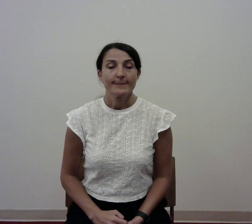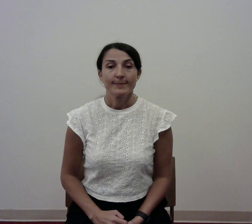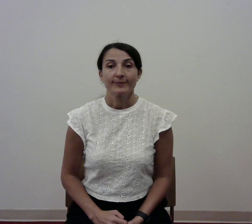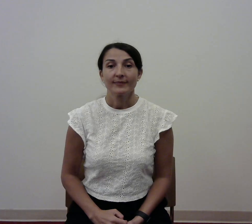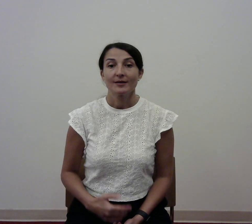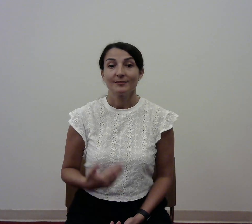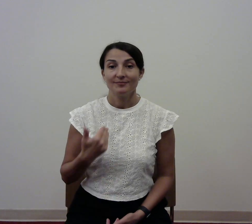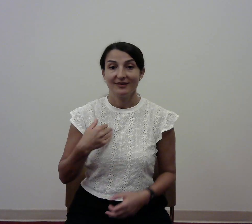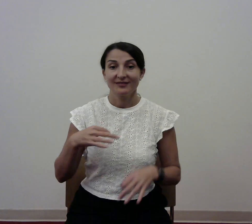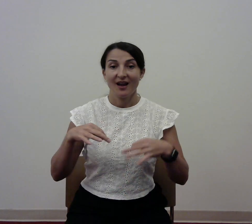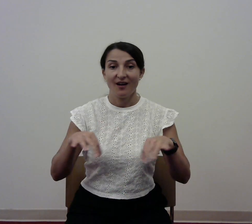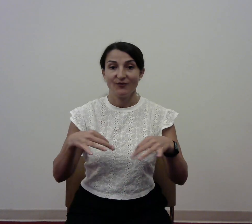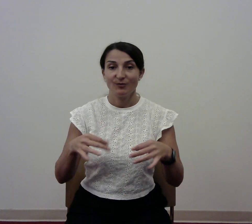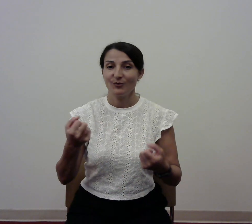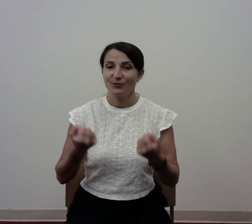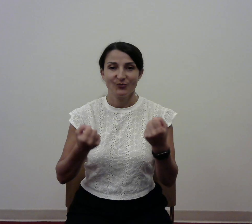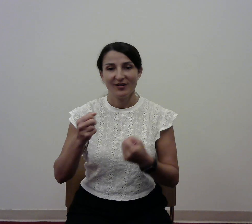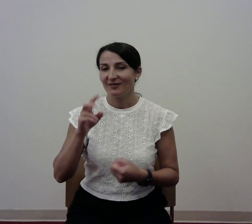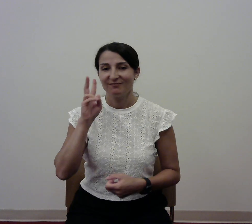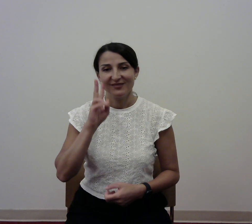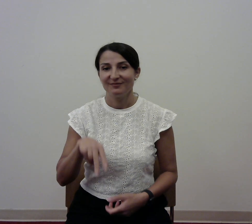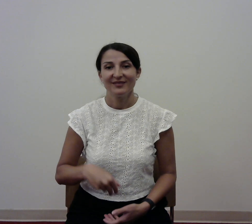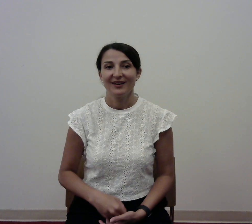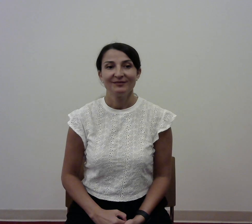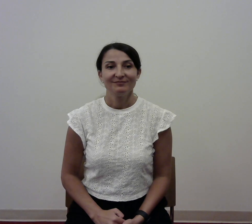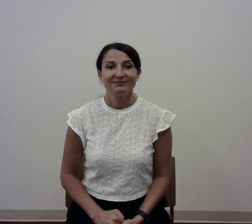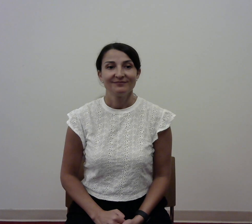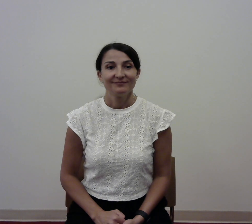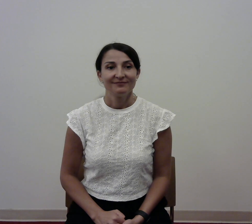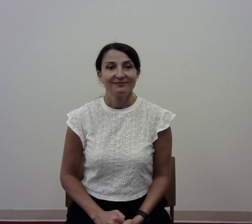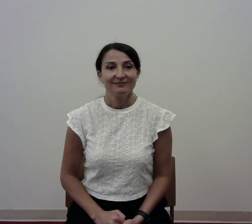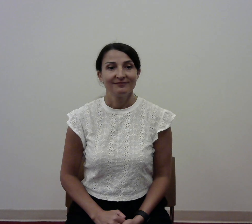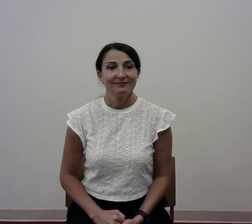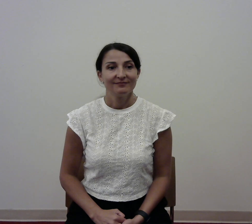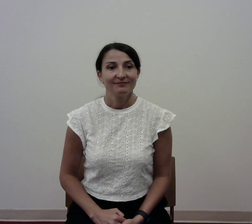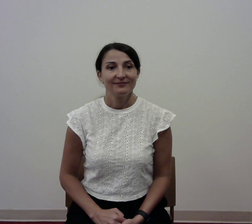Mən avtomobil sürə bilmirəm